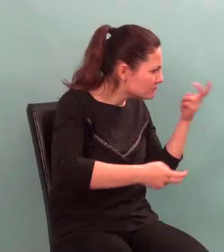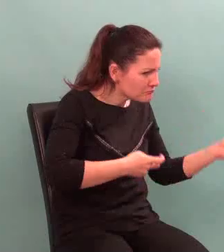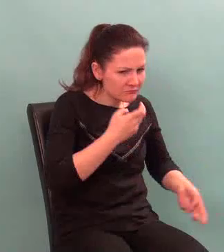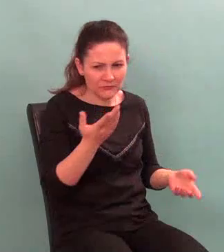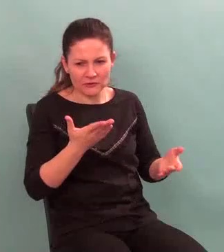Nic nie ma.